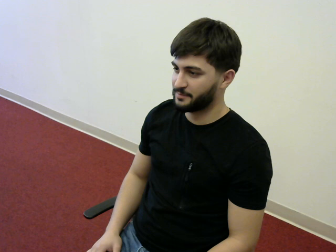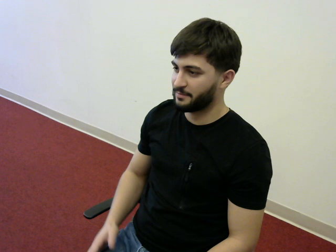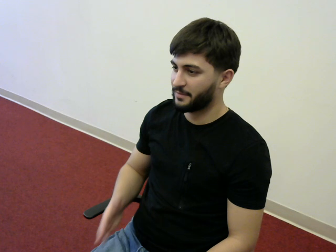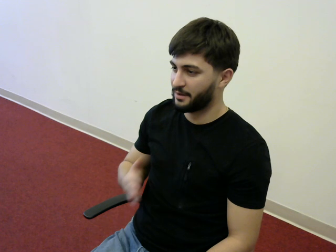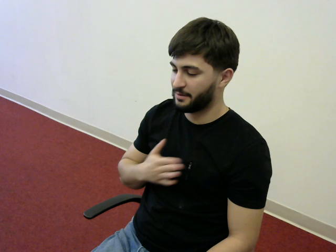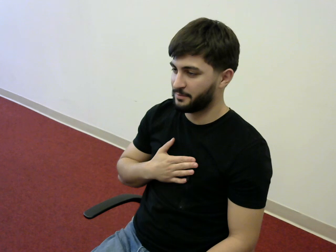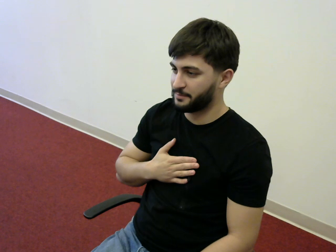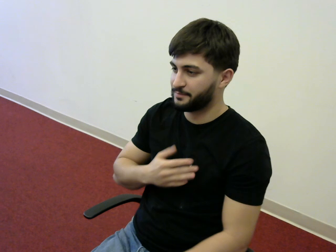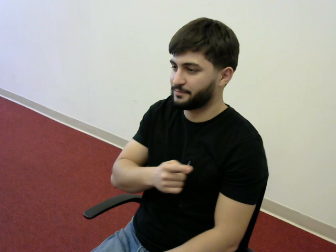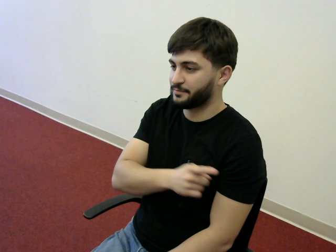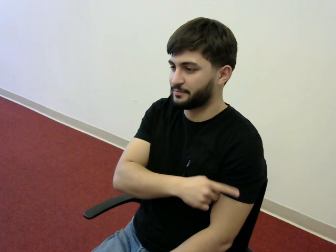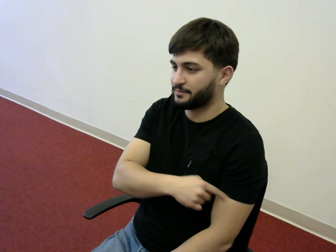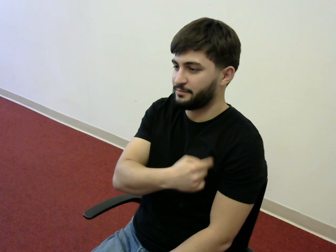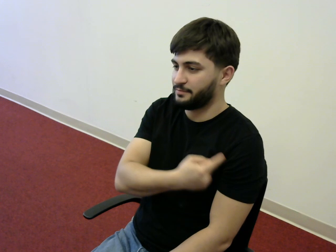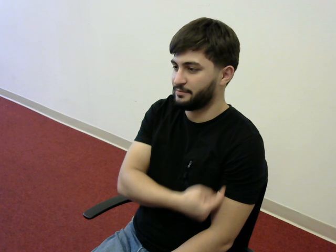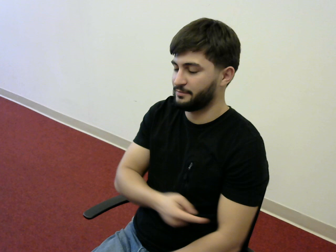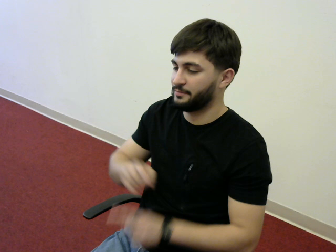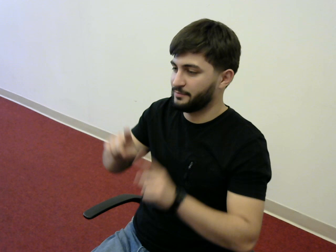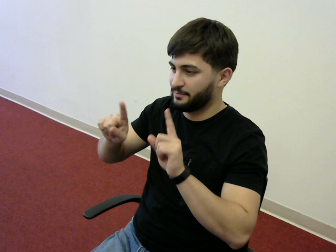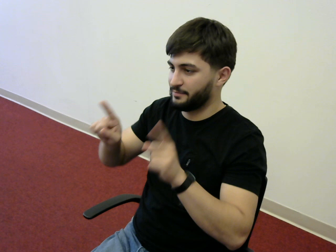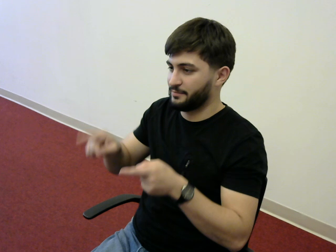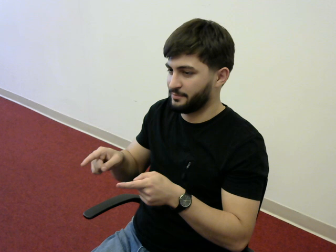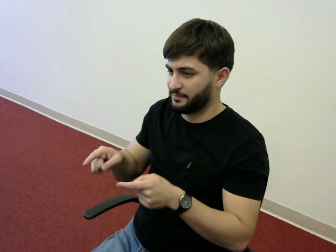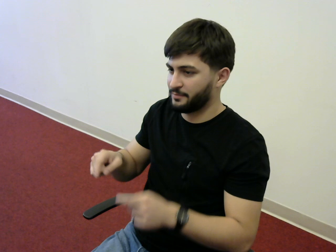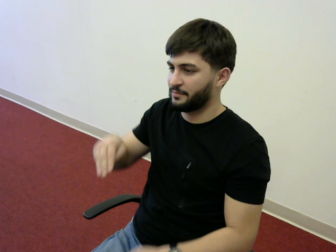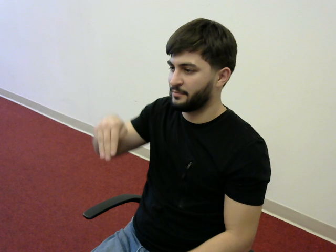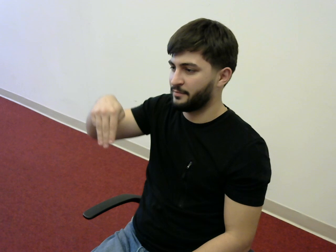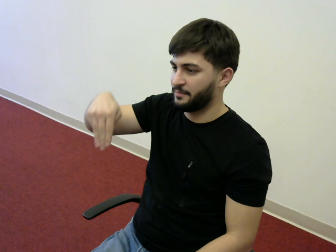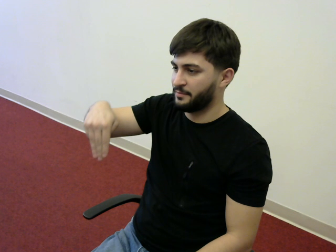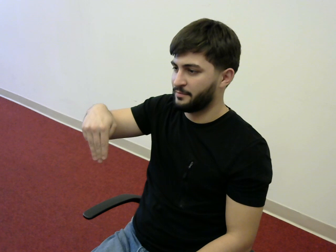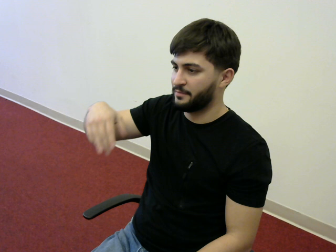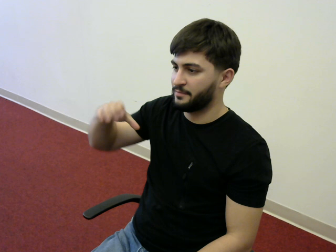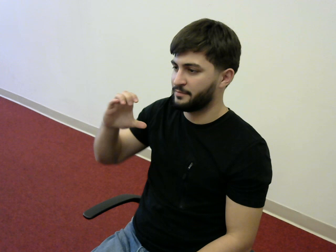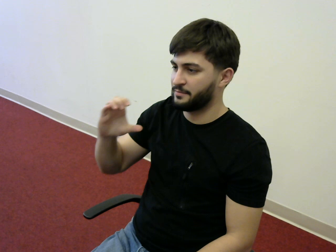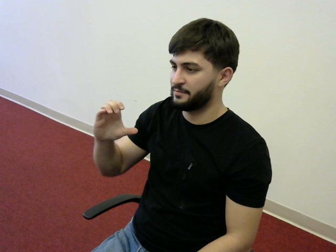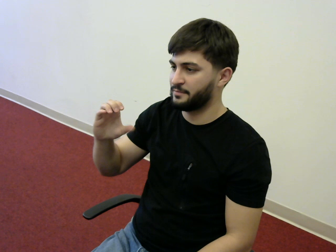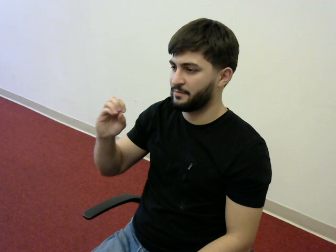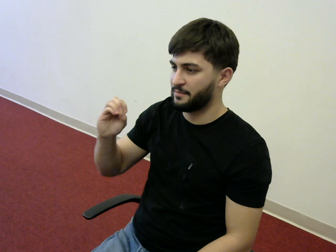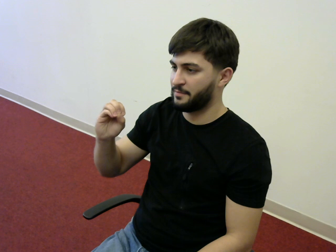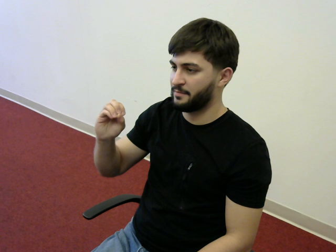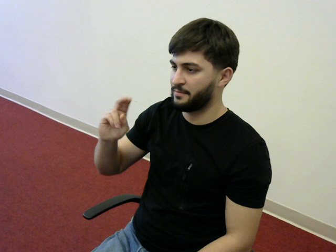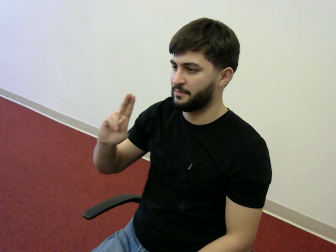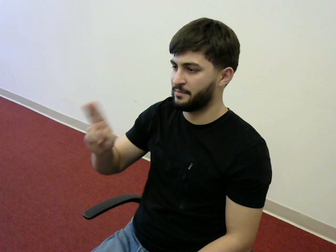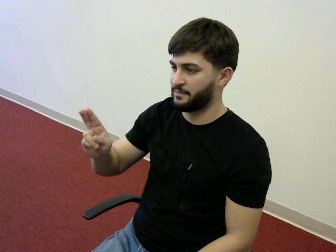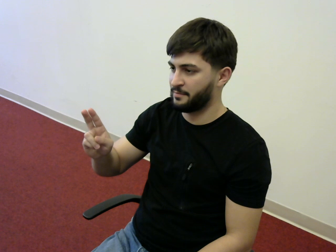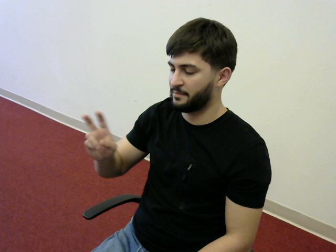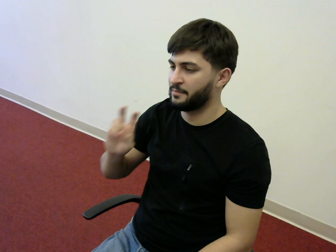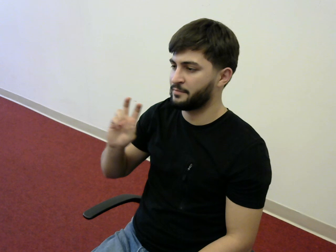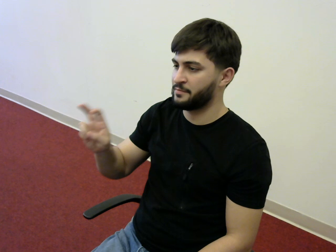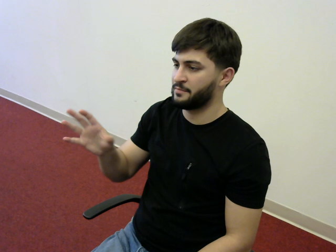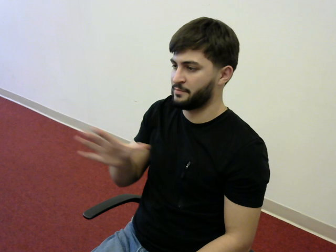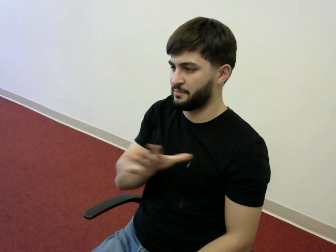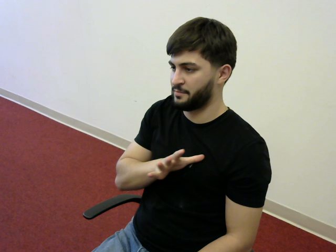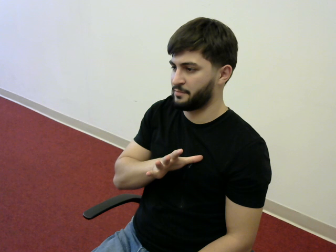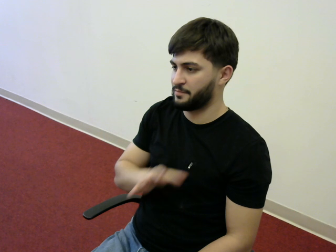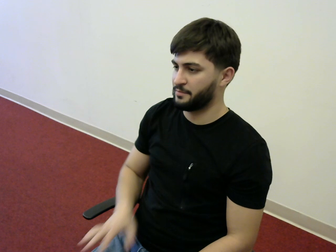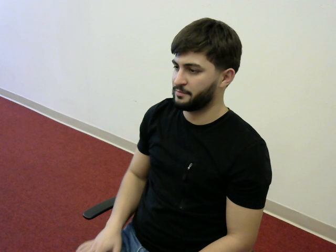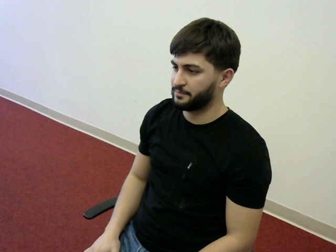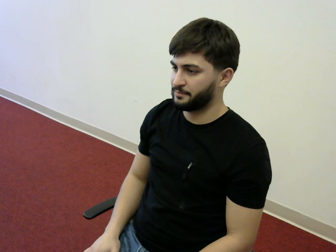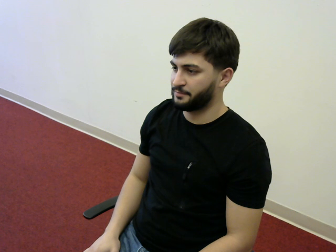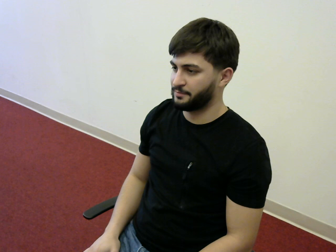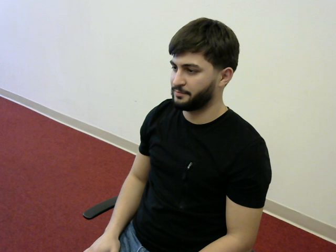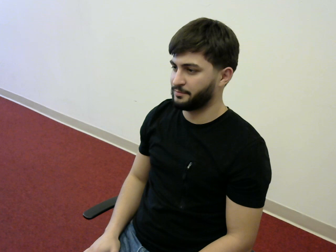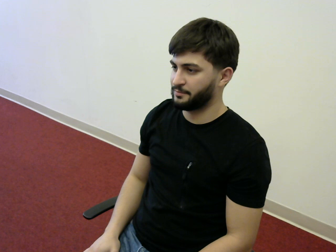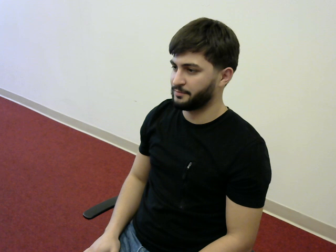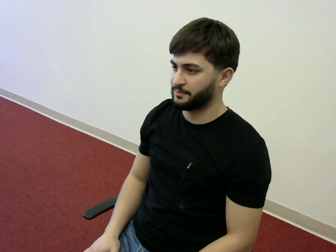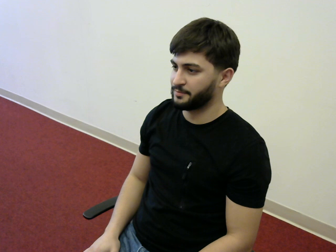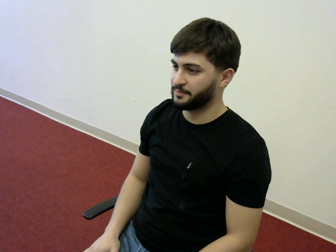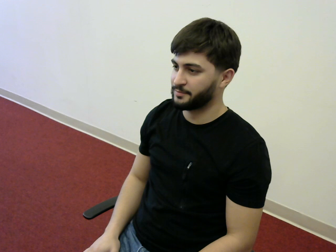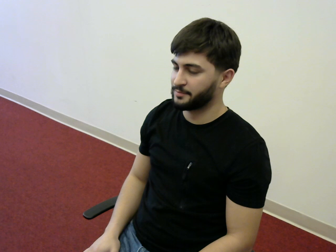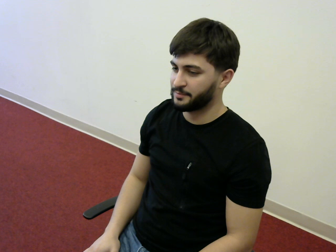Mən poliklinikaya (TSEK-ə) getmişəm